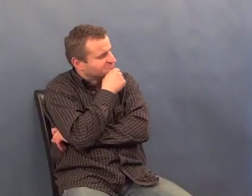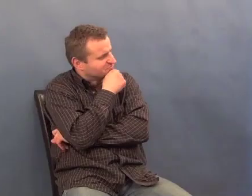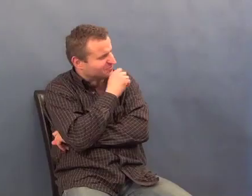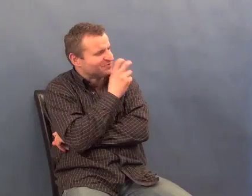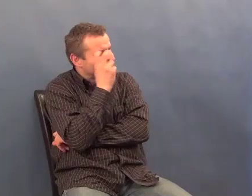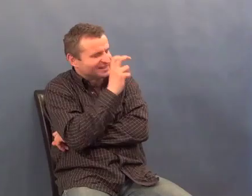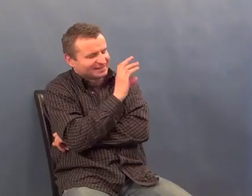Tramwaj, tak.